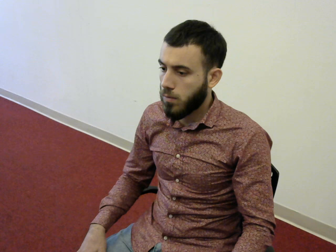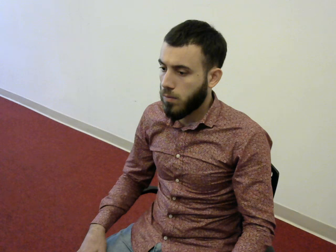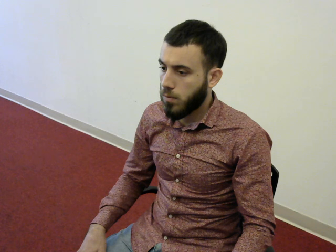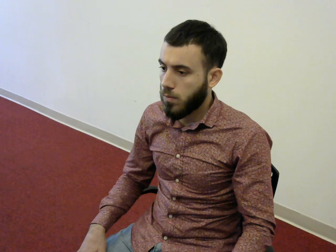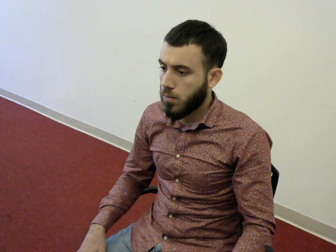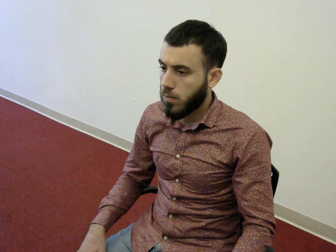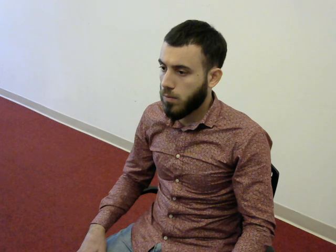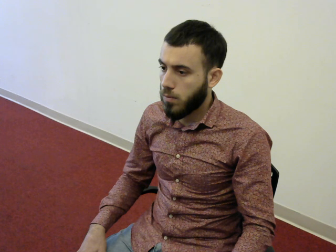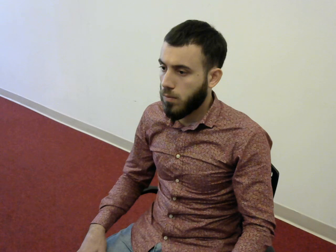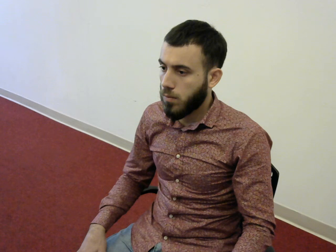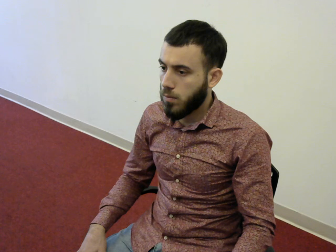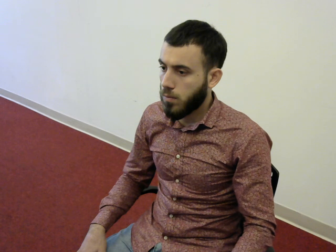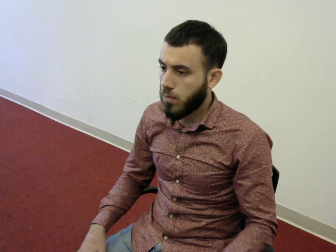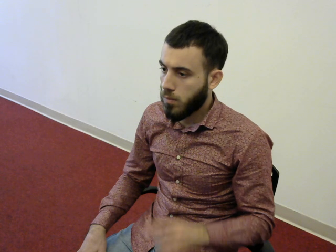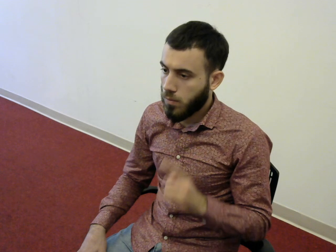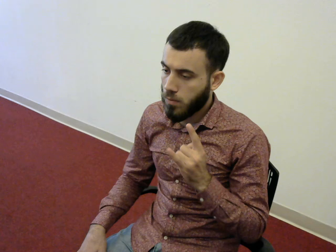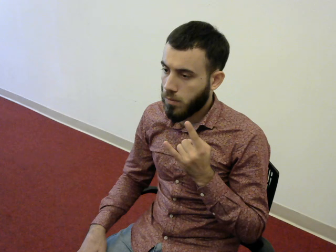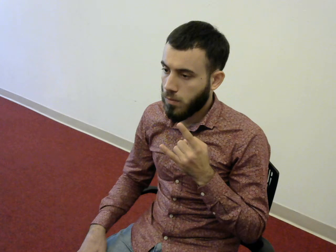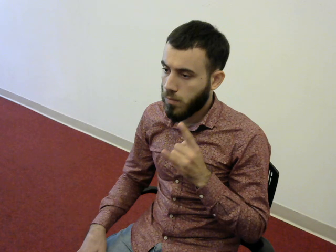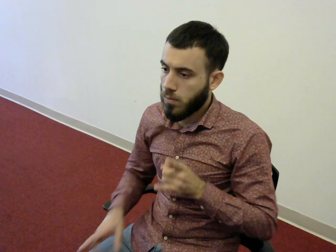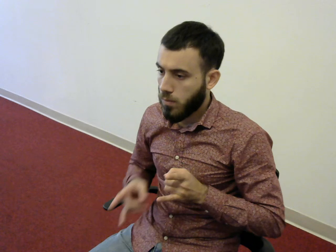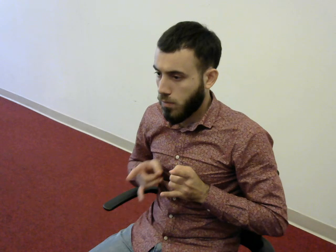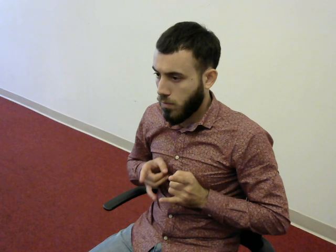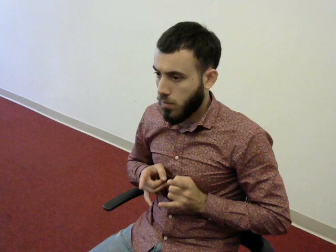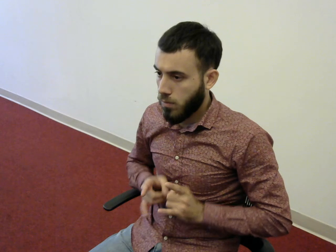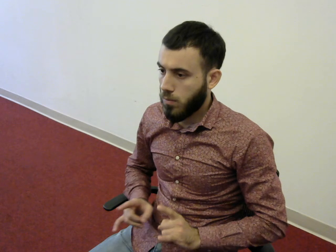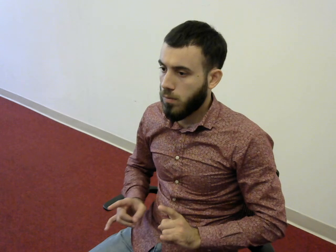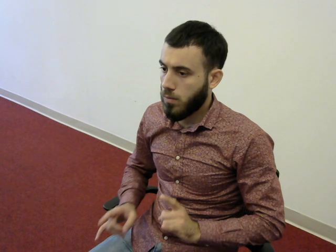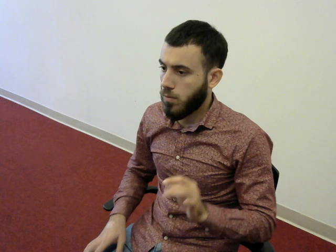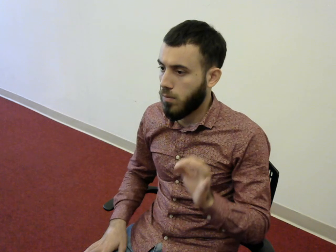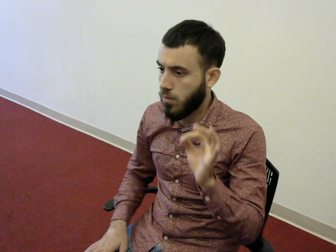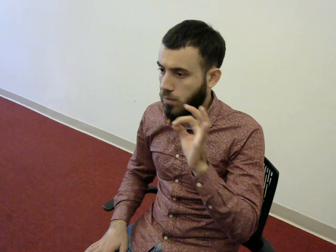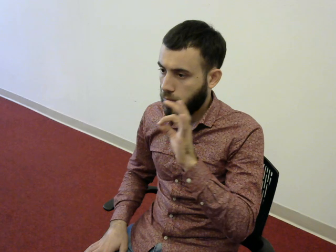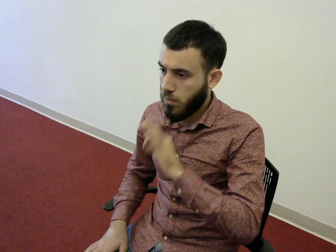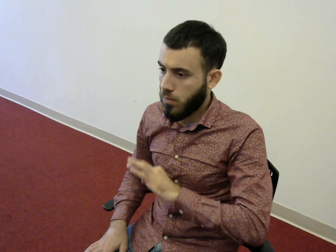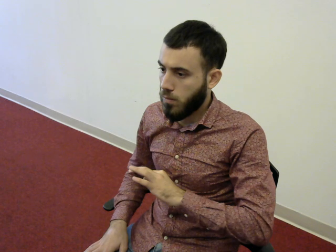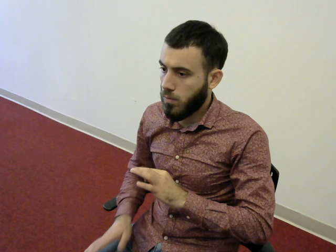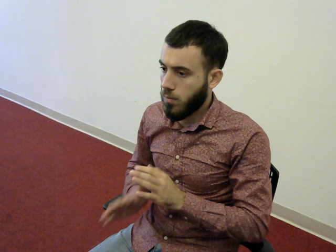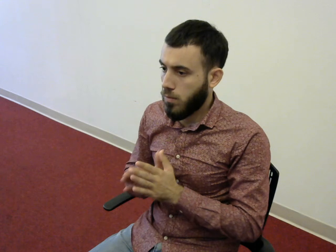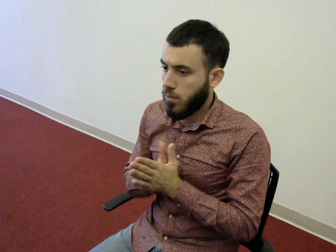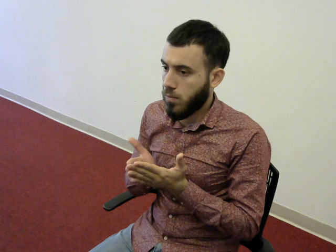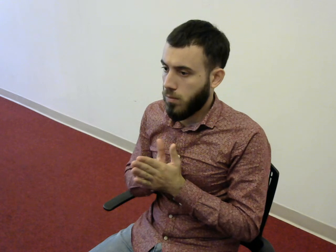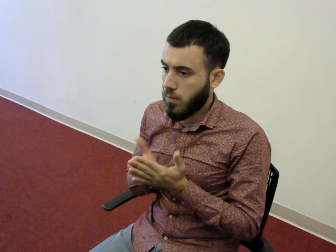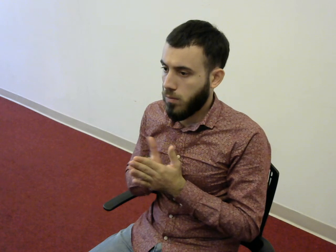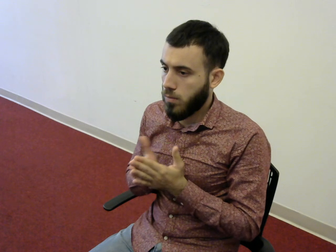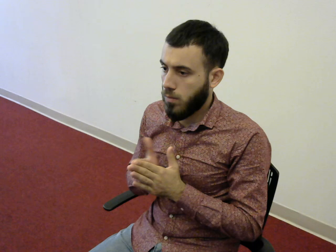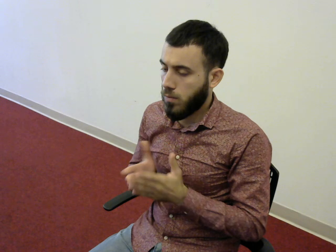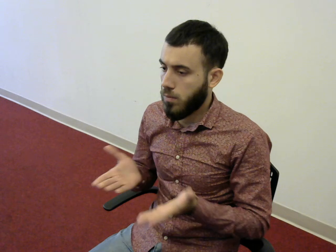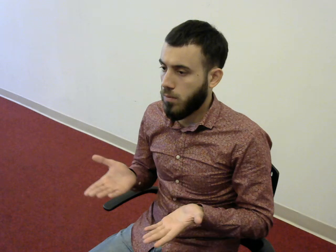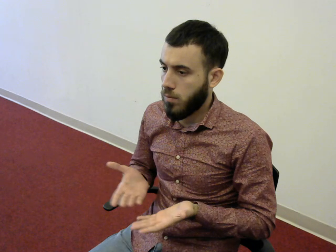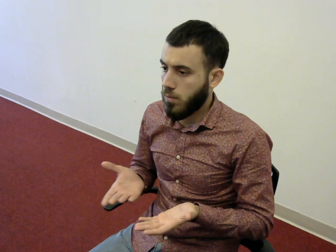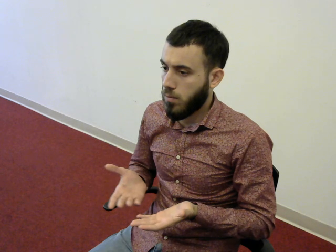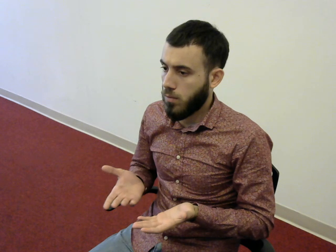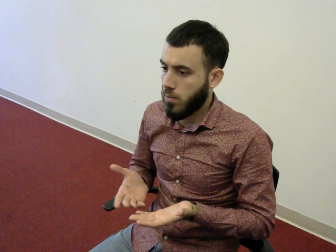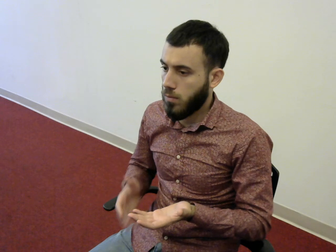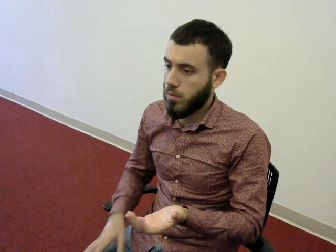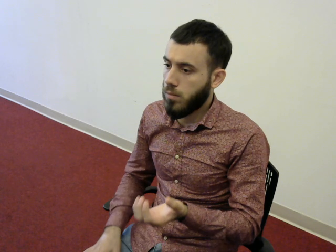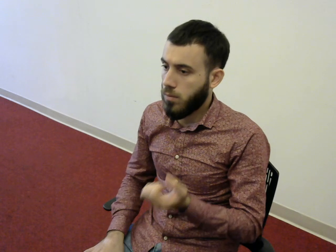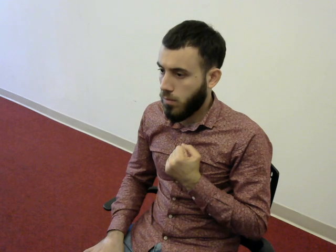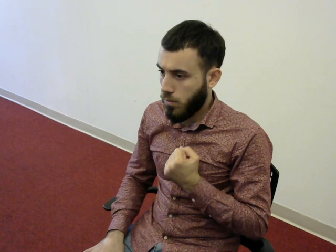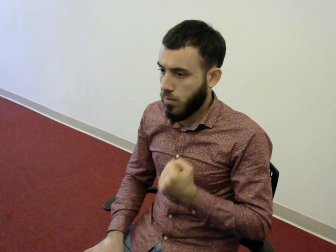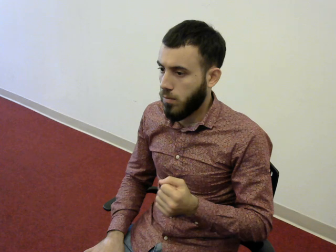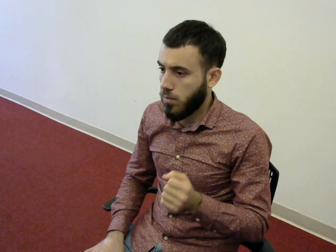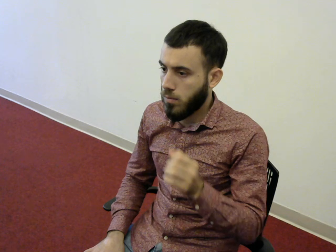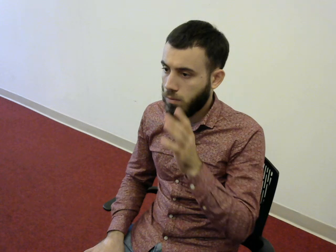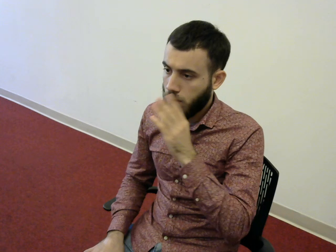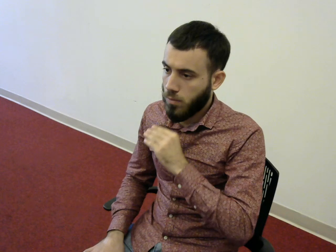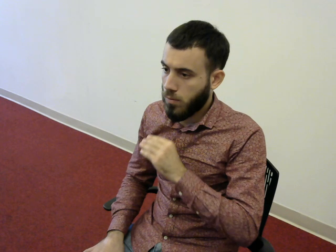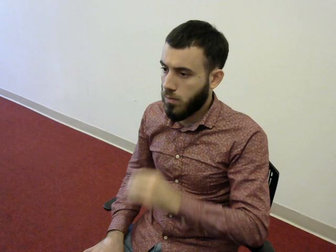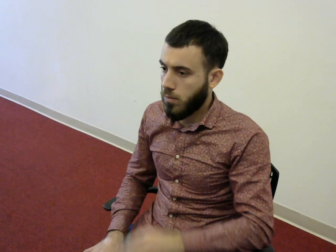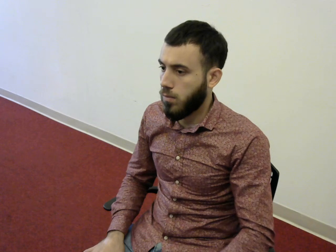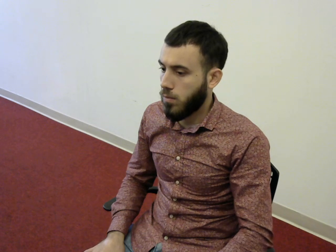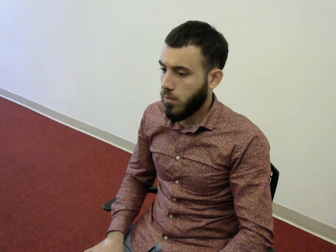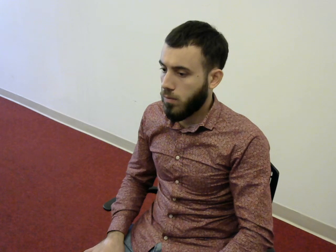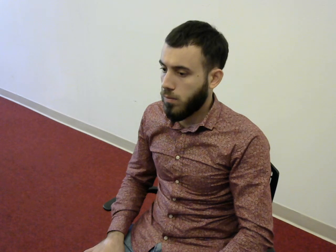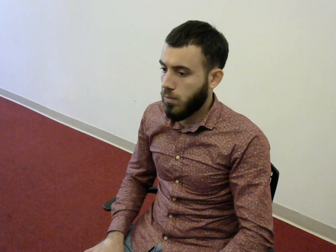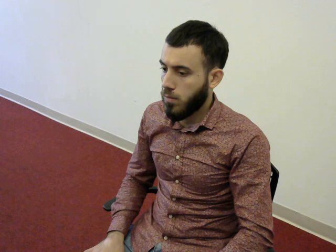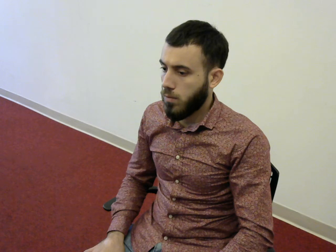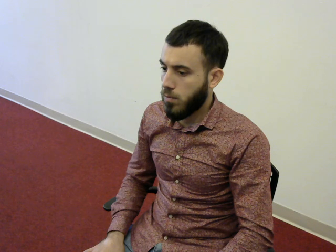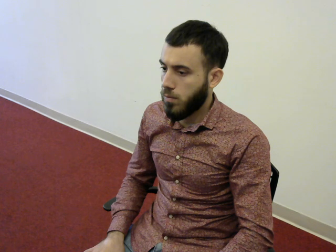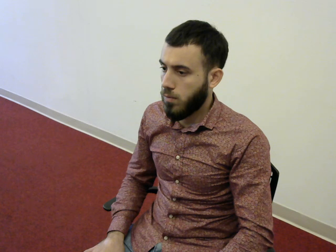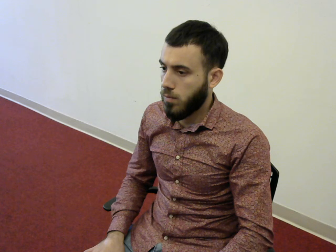Uşağın doğum haqqında şəhadətnaməsini hardan ala bilərəm?